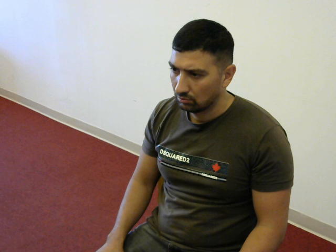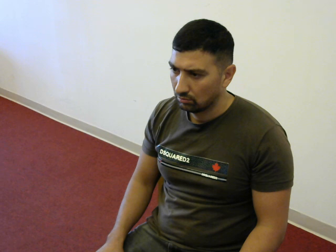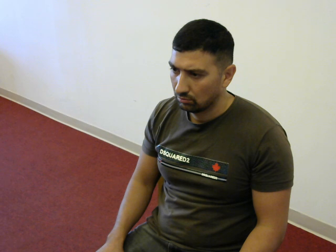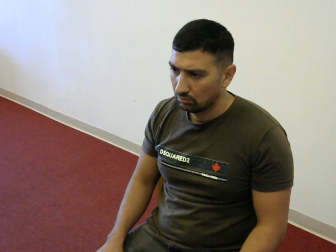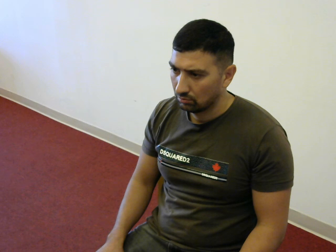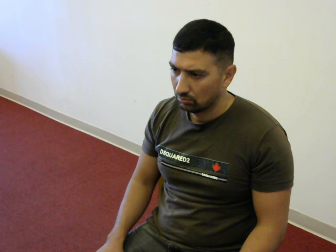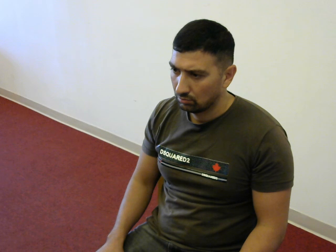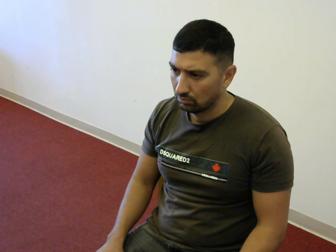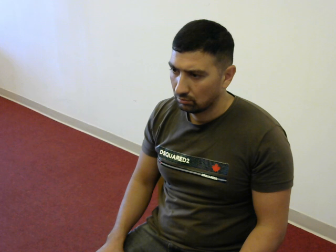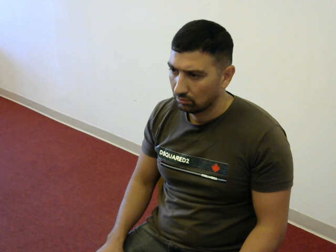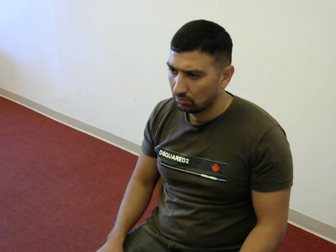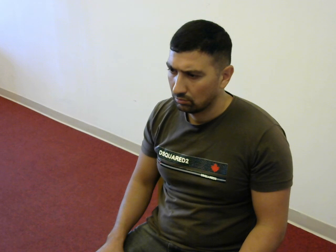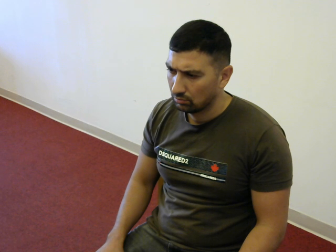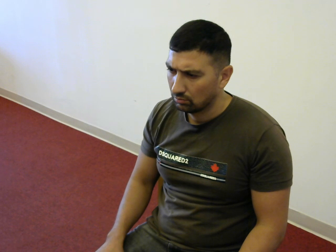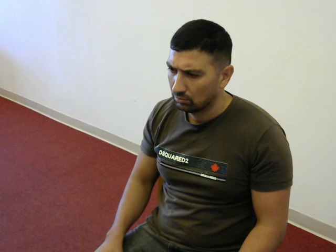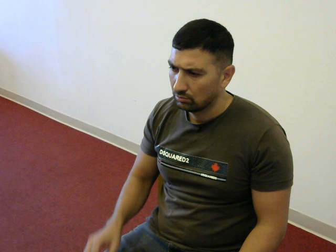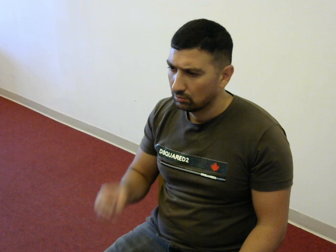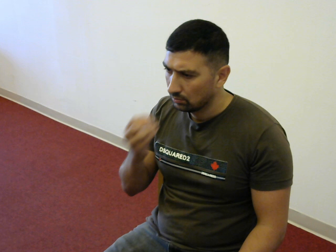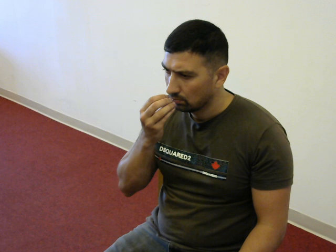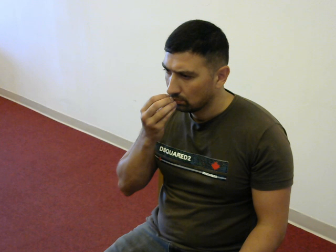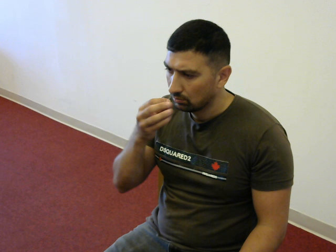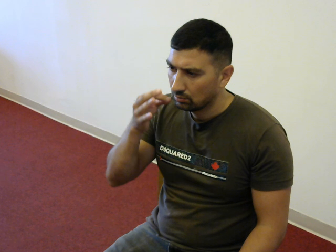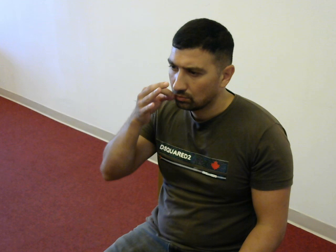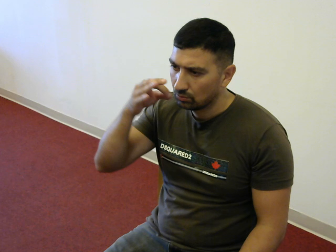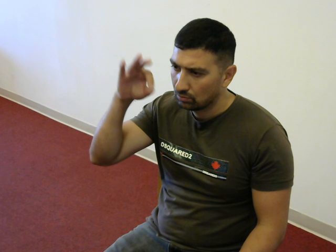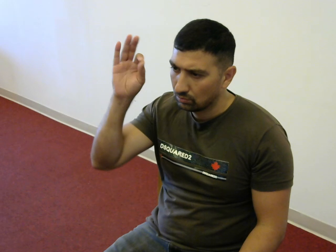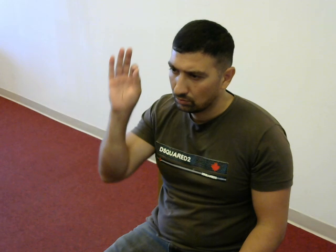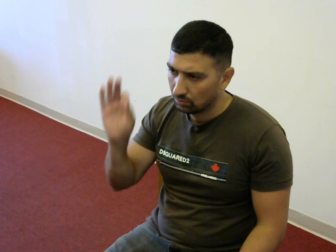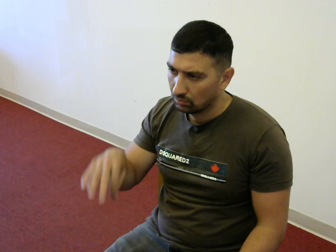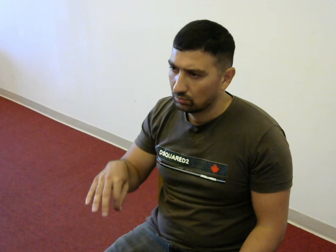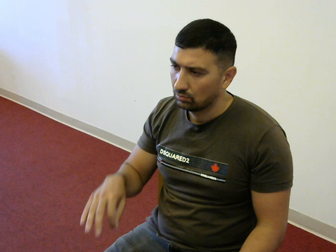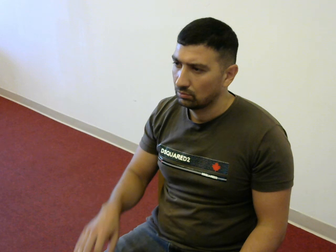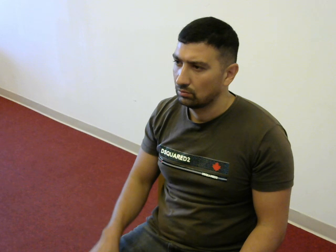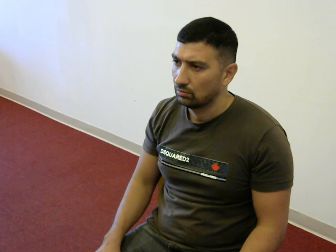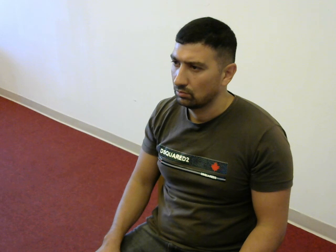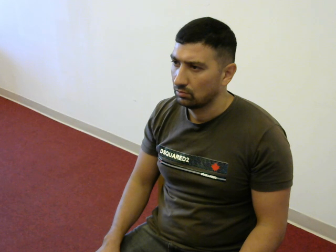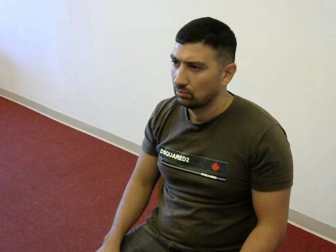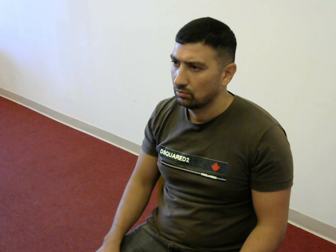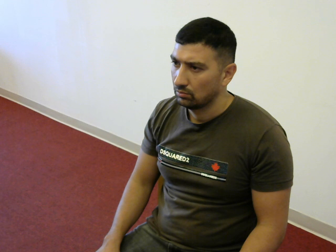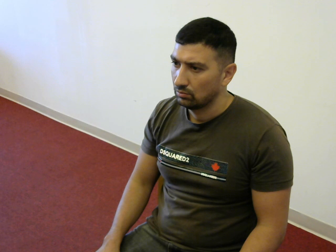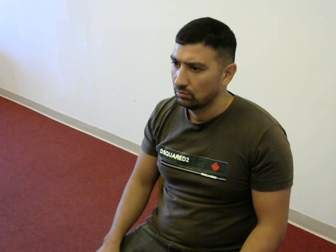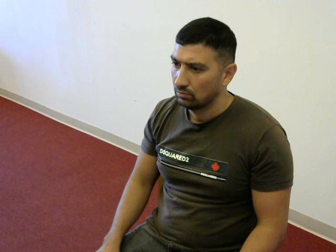Yemək dadlı idi